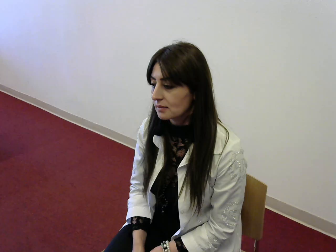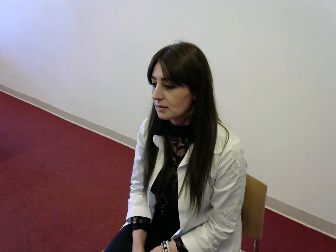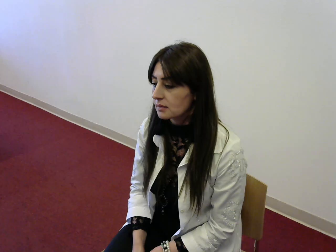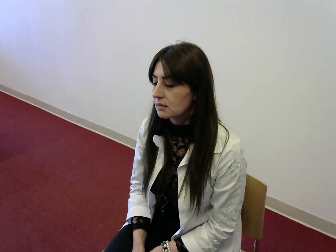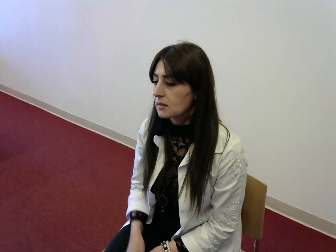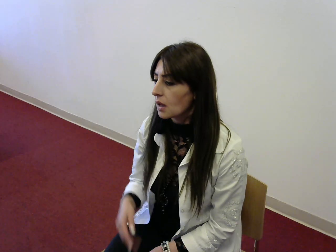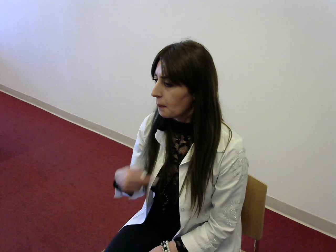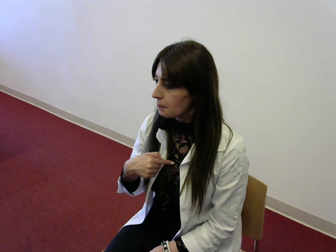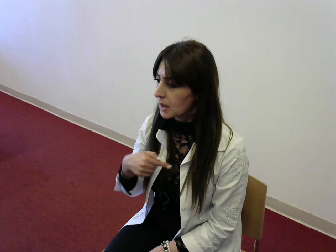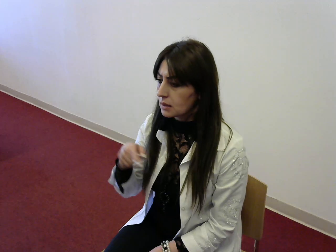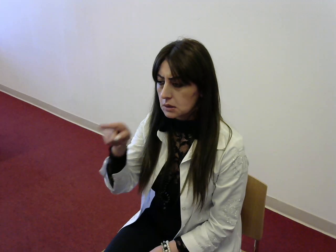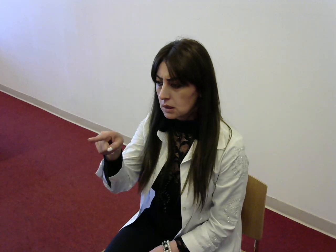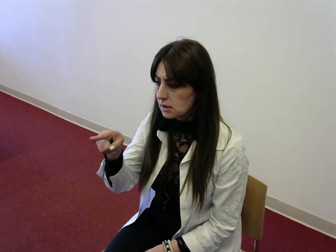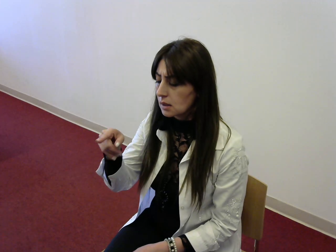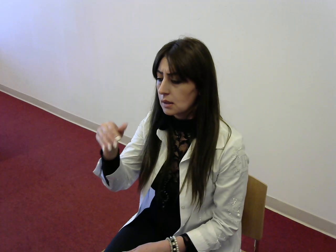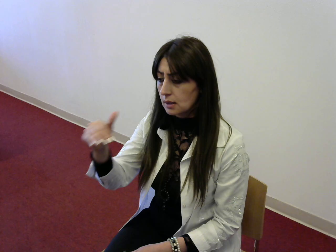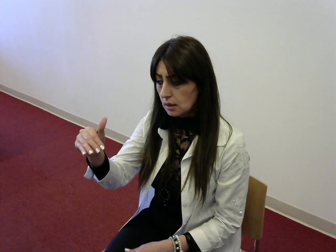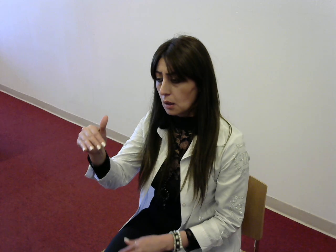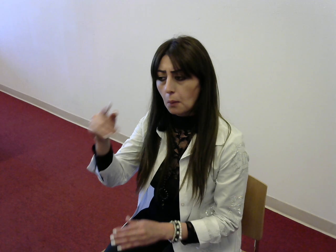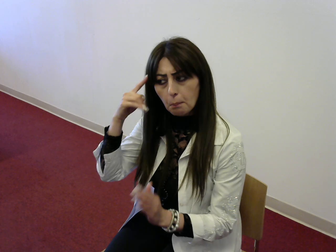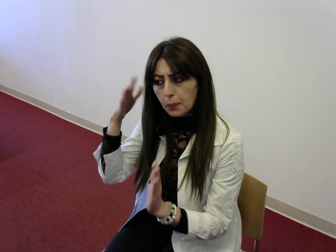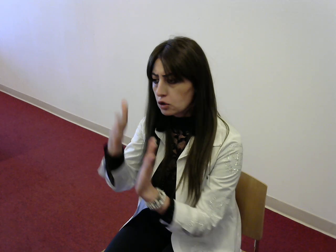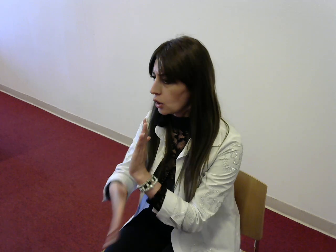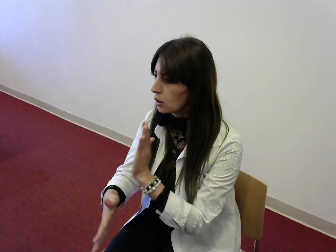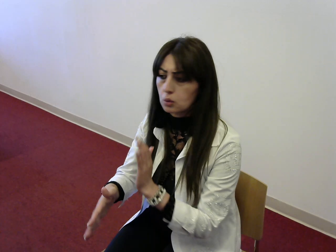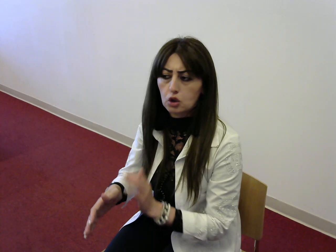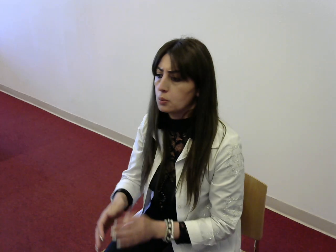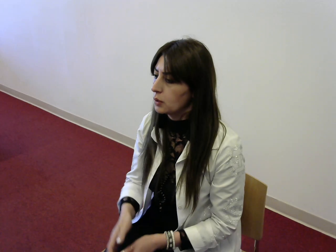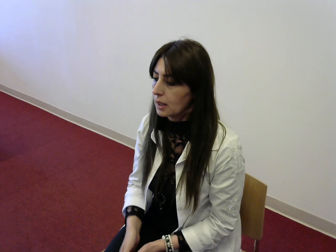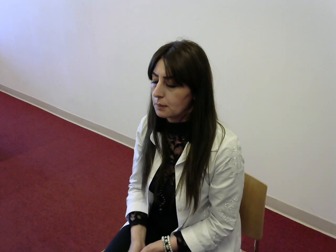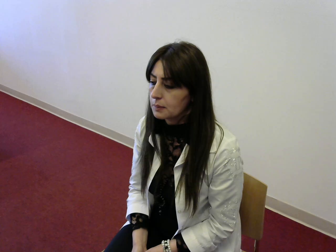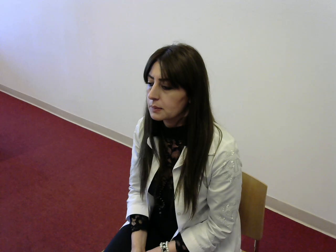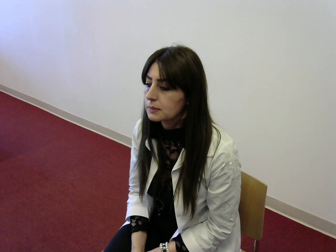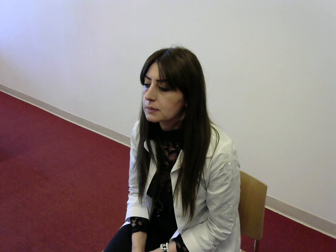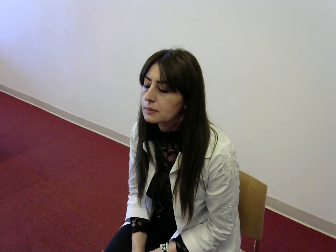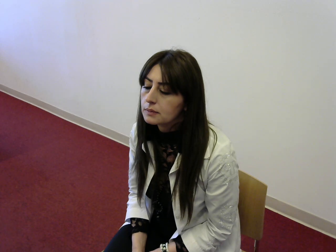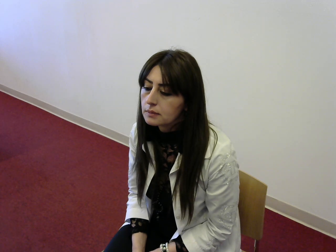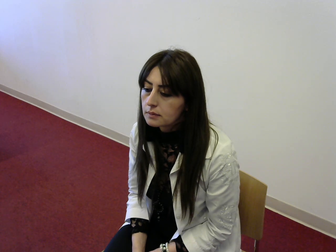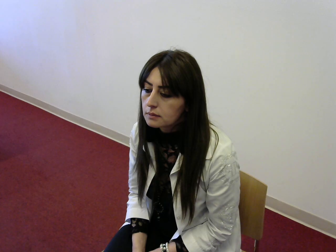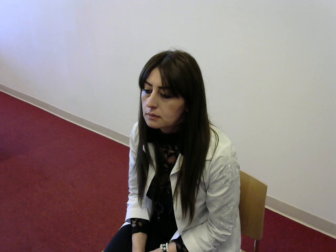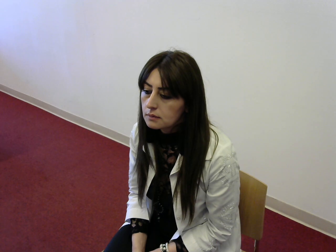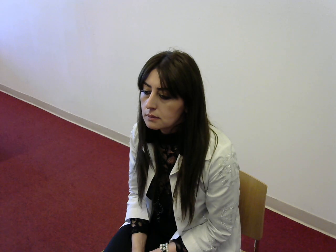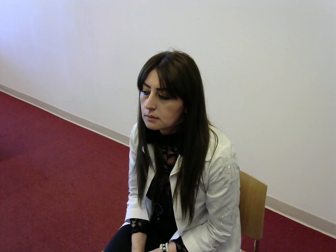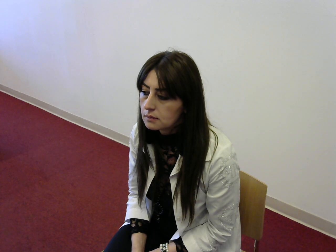Mən sizi başa düşmürəm